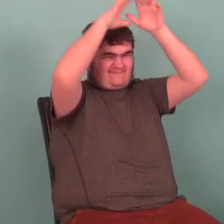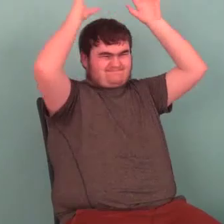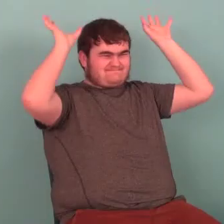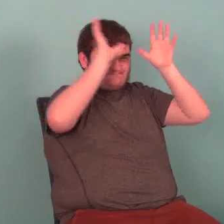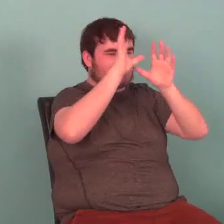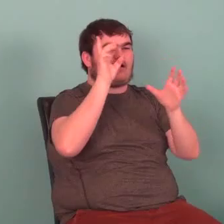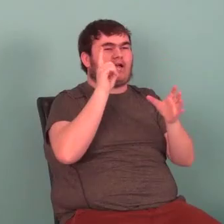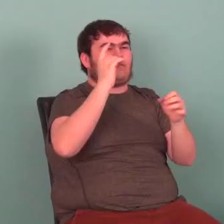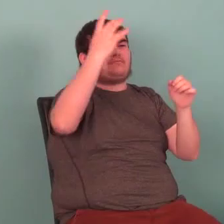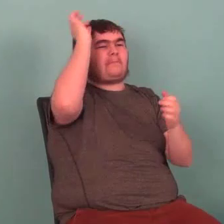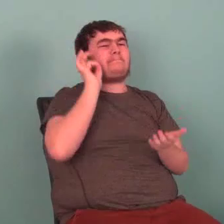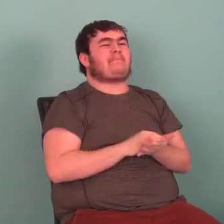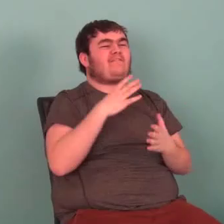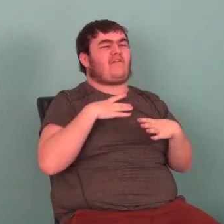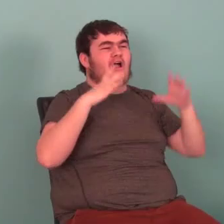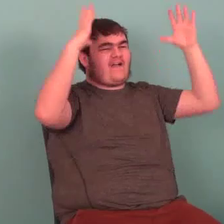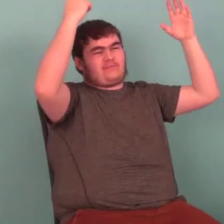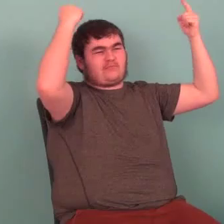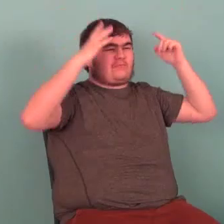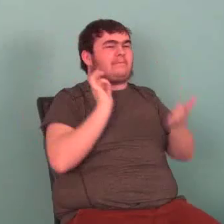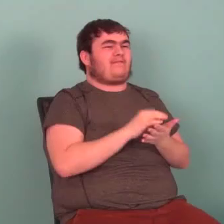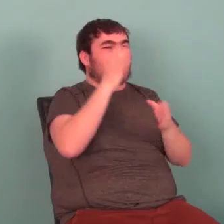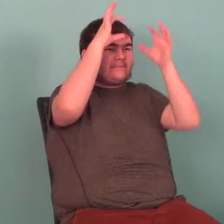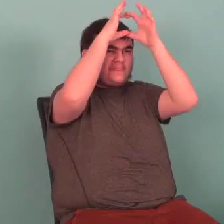Arbuz jest duży i jest pewność, że trafi w niego.